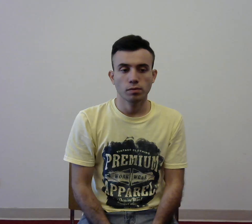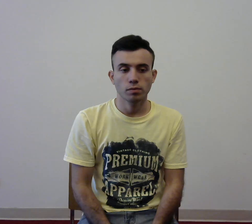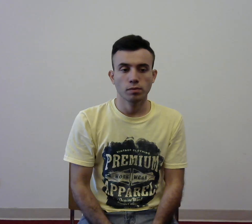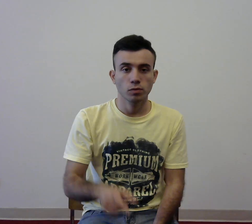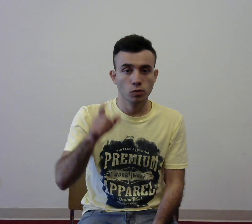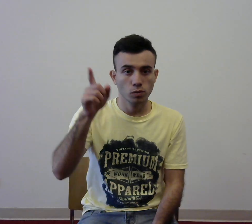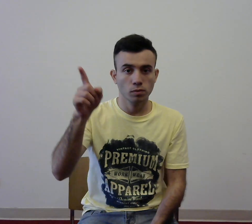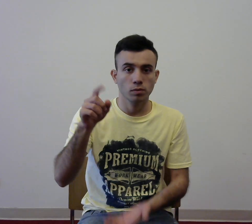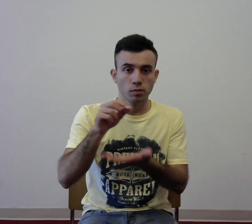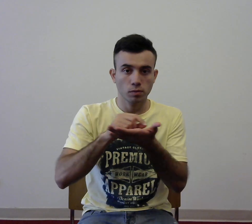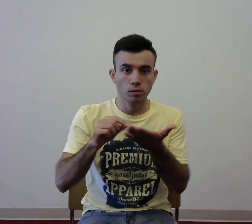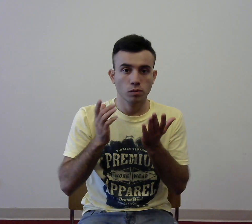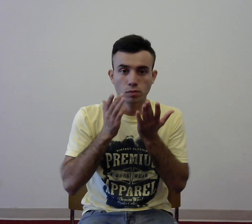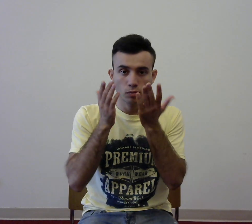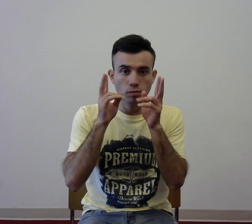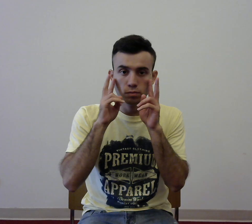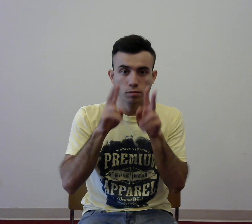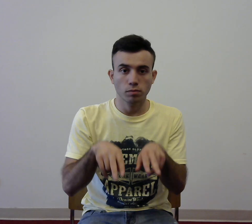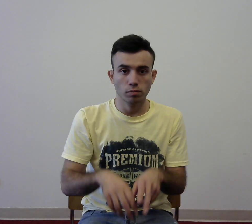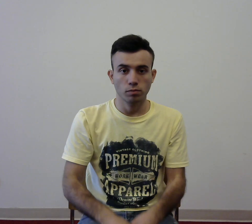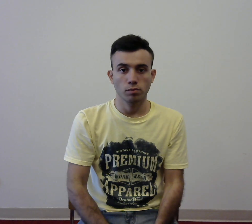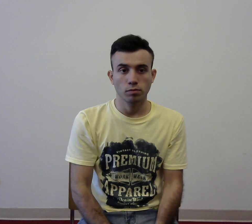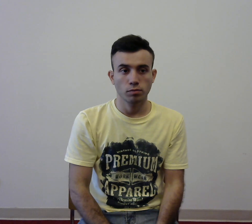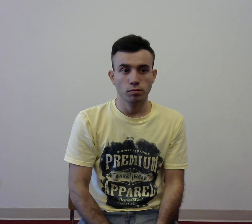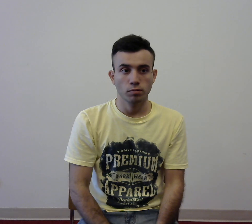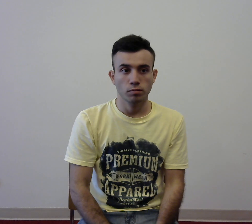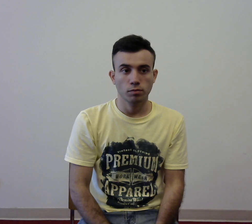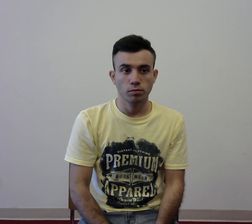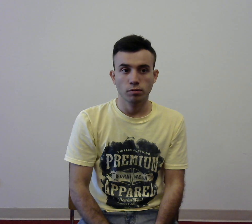O yazıb-oxuya bilmir